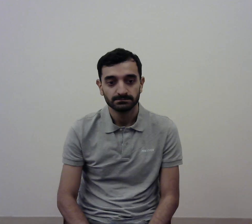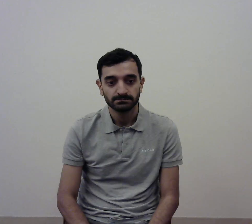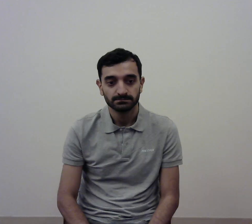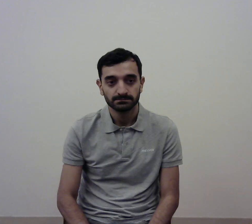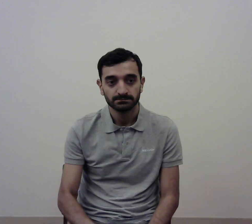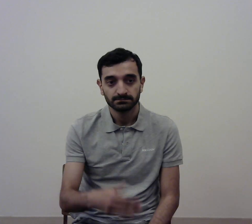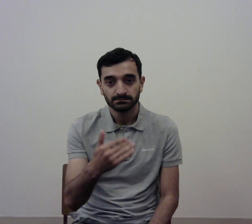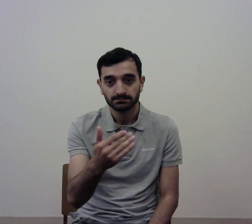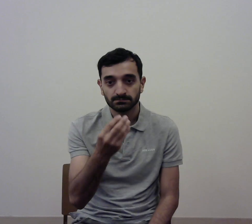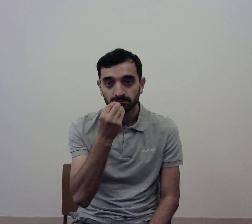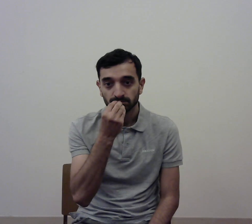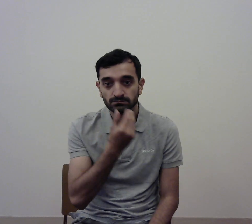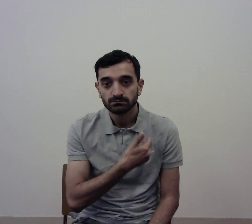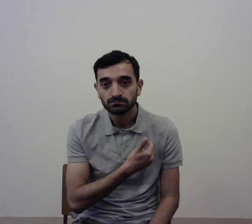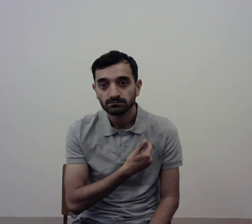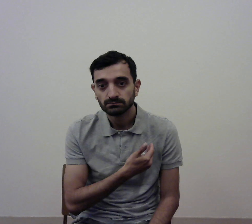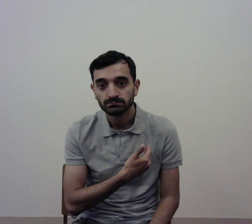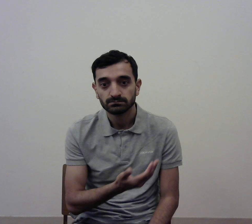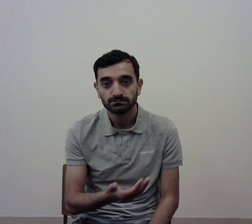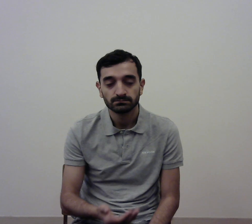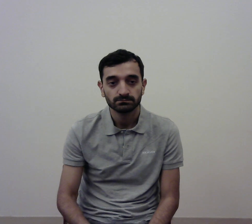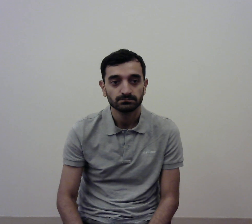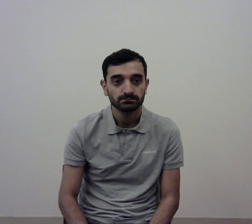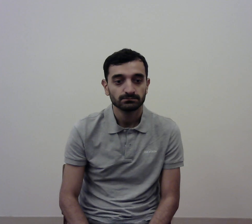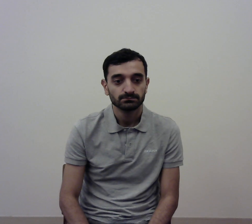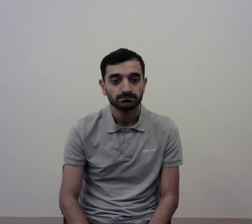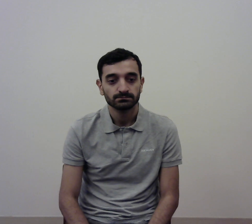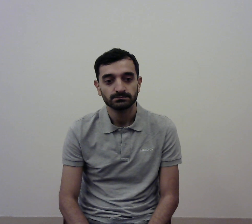Siz yemək istəyirsiniz?